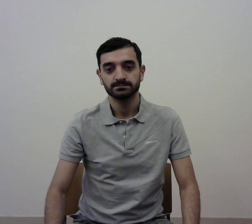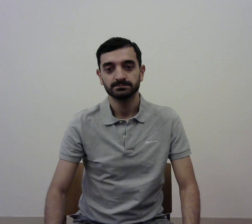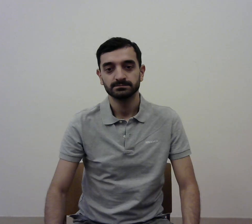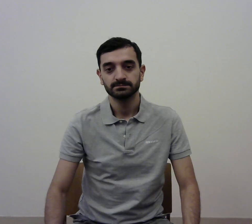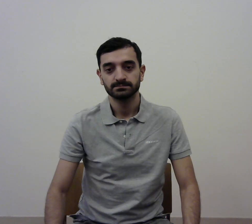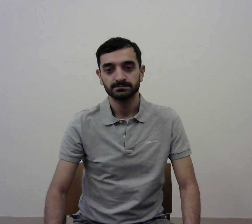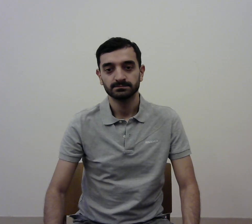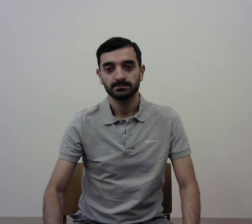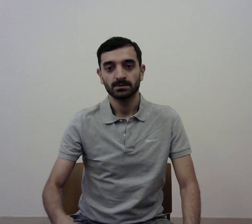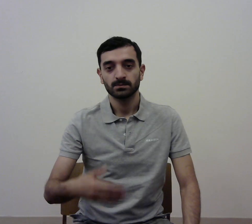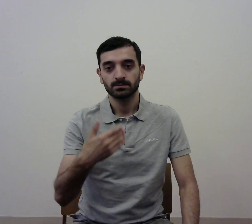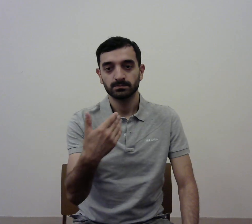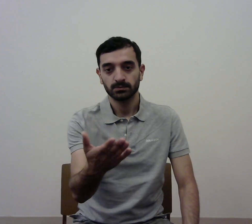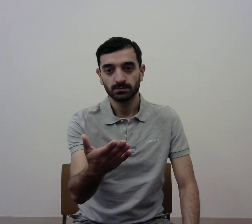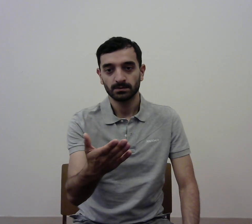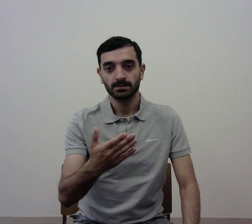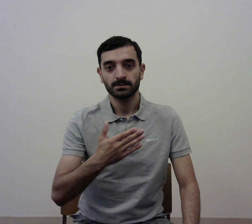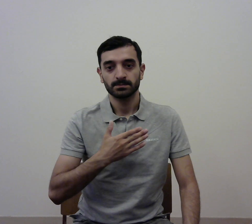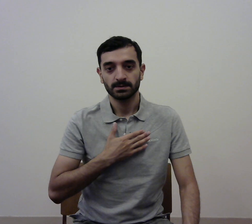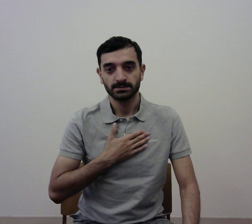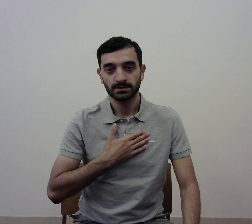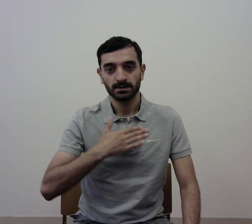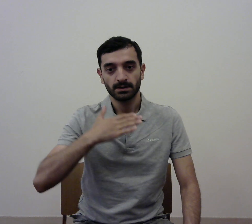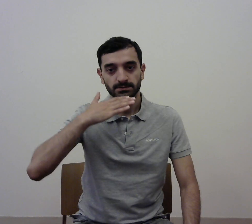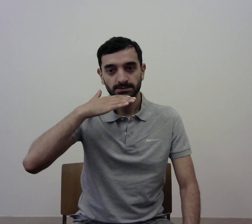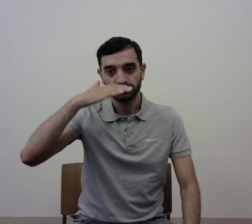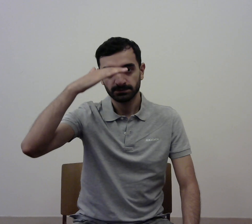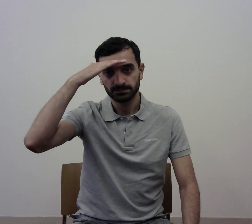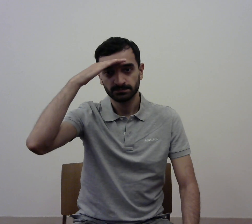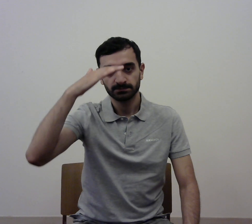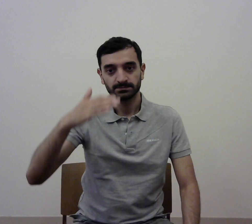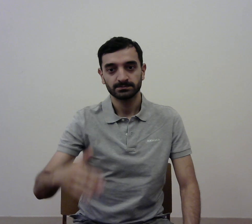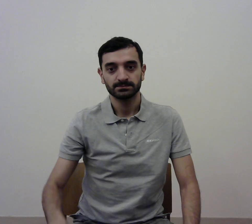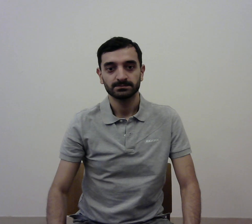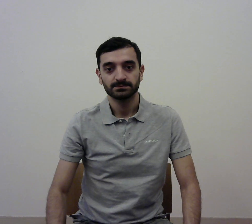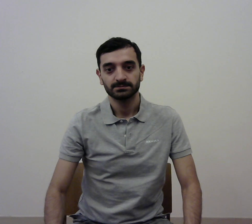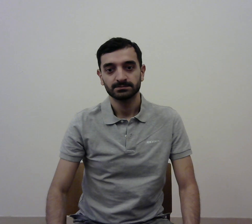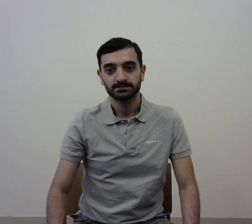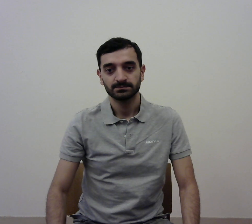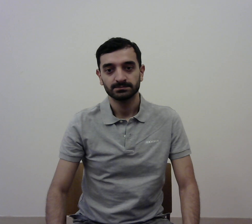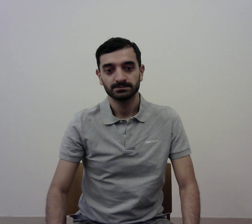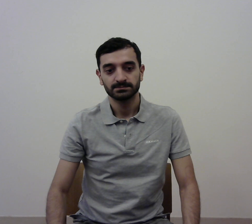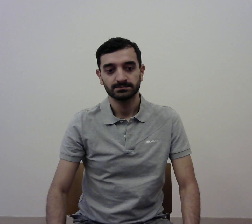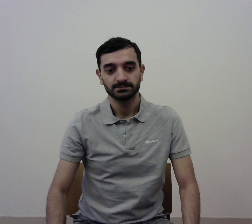Bu mənim atamdır